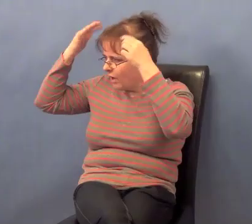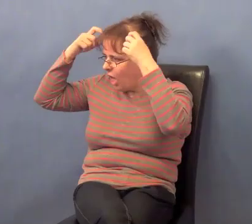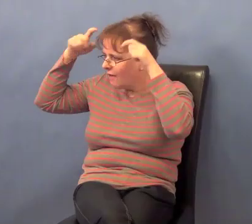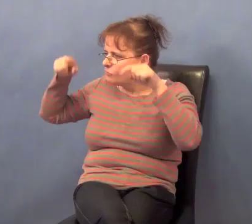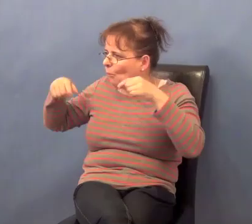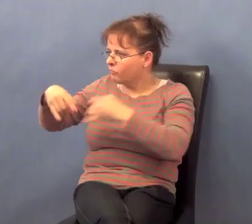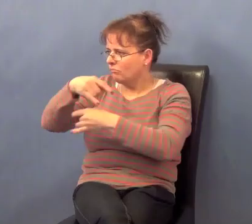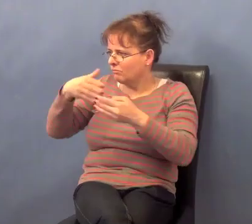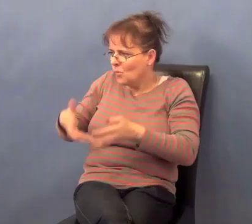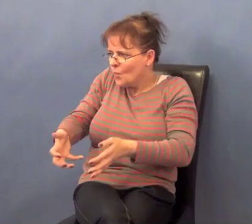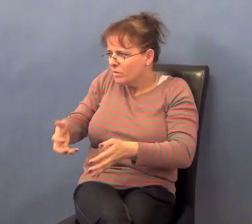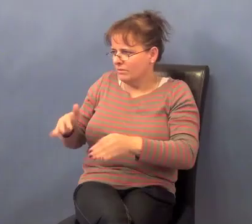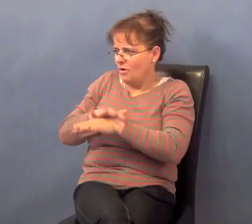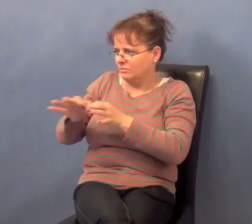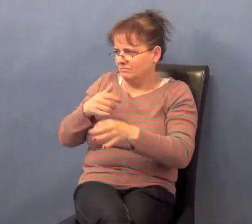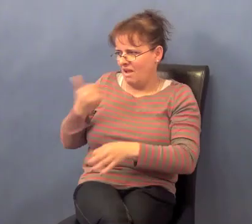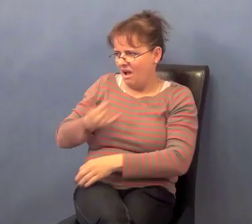Krowa pije wodę z wanny.